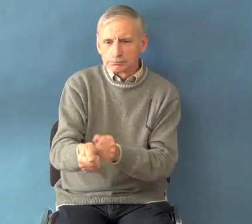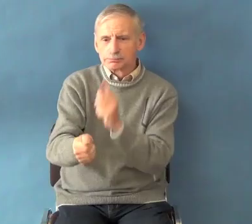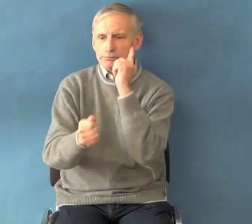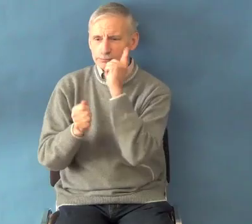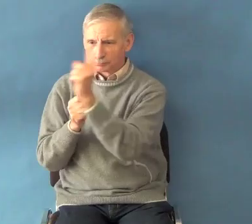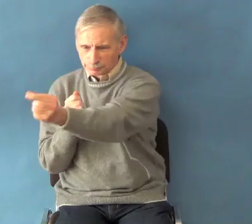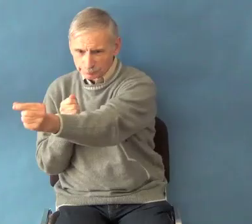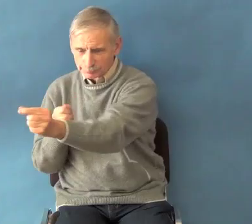Odchodzą.